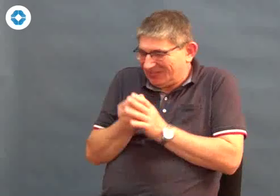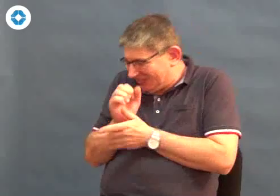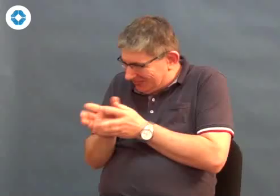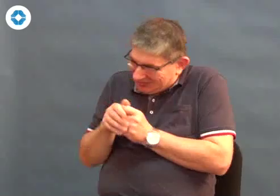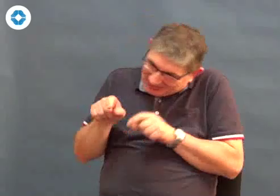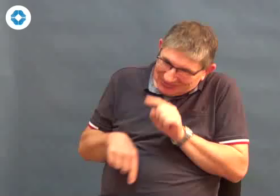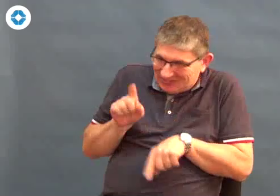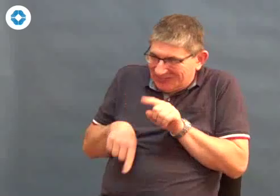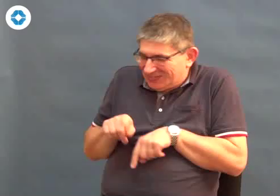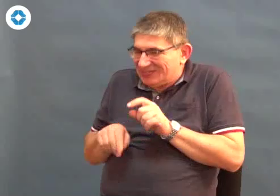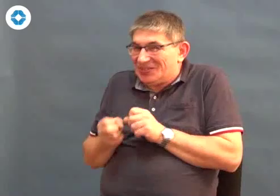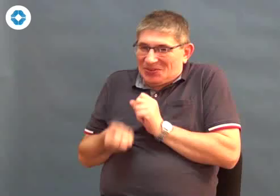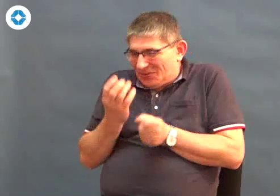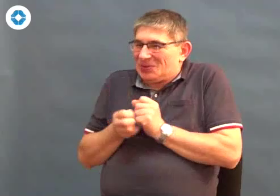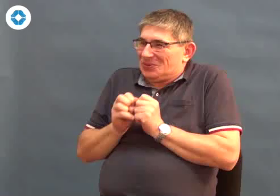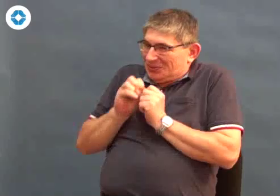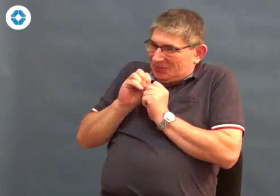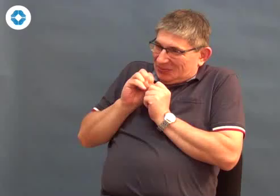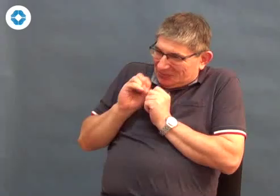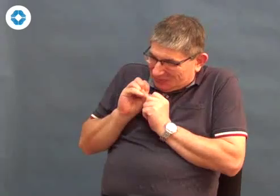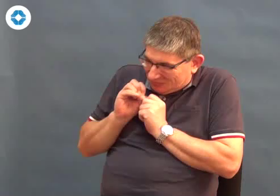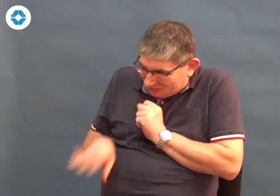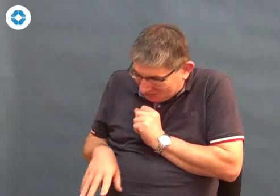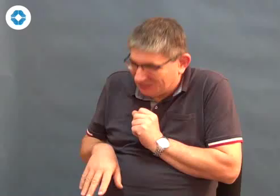Rusza naprzemiennie nogami i bawi się kamieniem, a potem go upuszcza na ziemię.